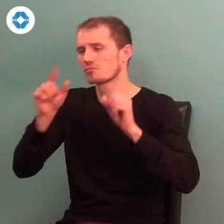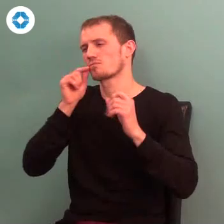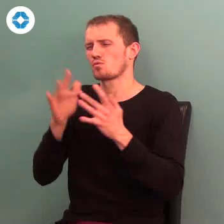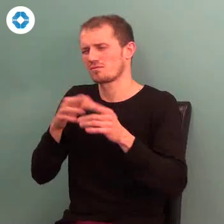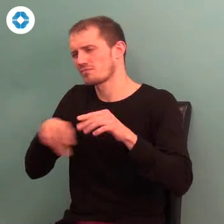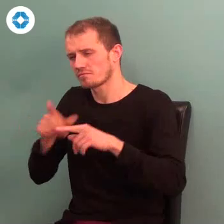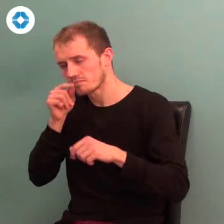Chłopiec przykrywa się kołdrą i zasypia.